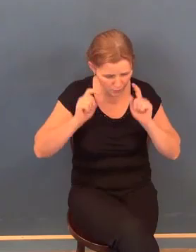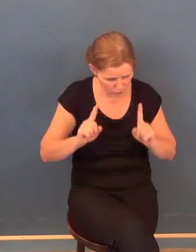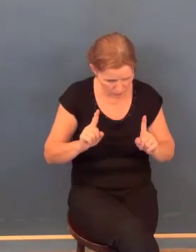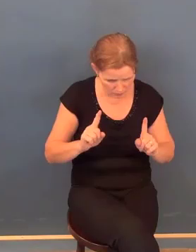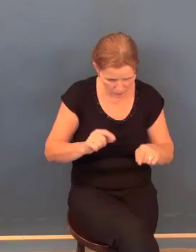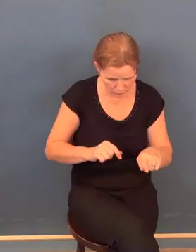Moment.